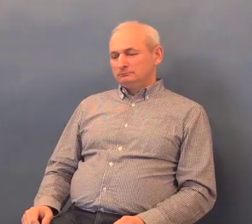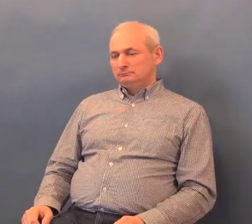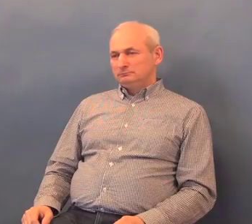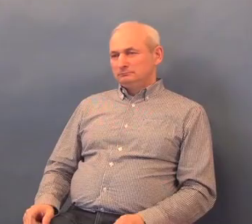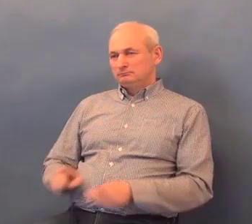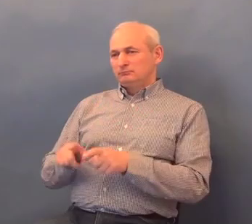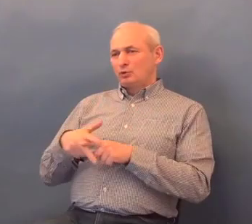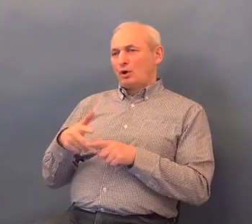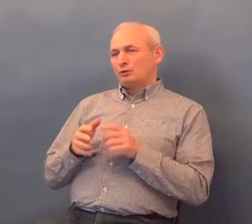Koń też musi oszczędzać.